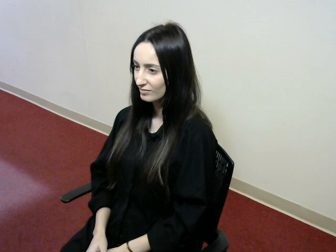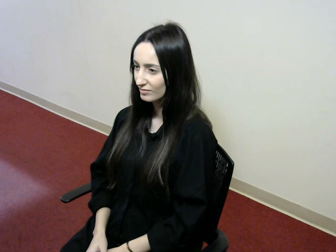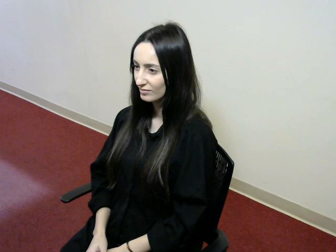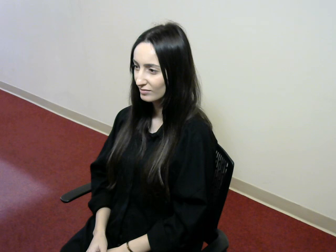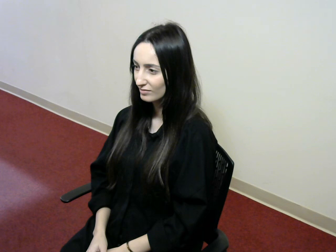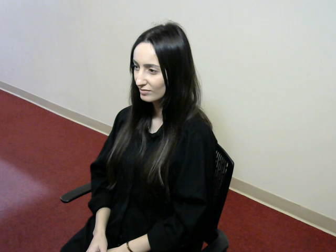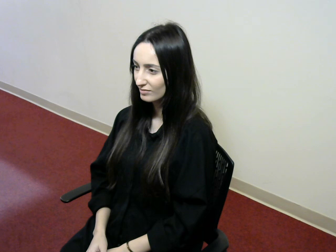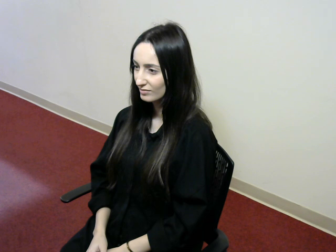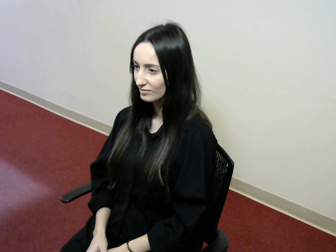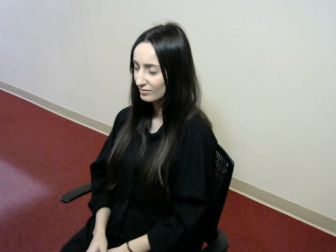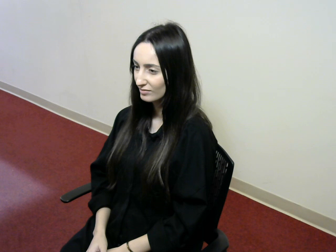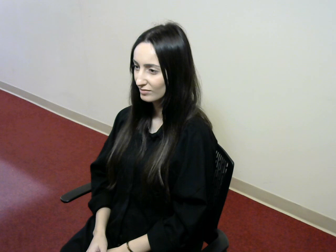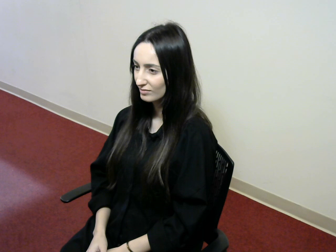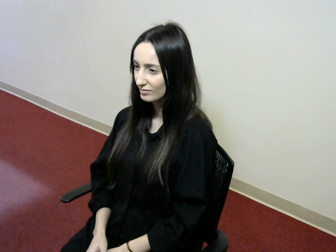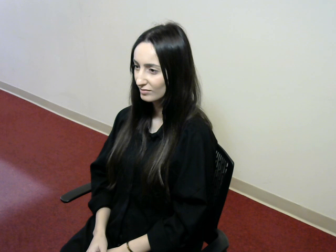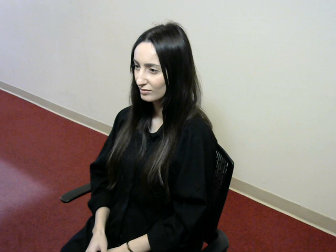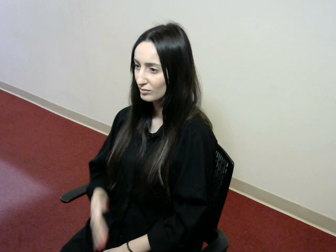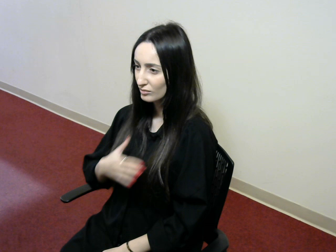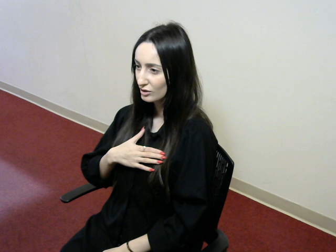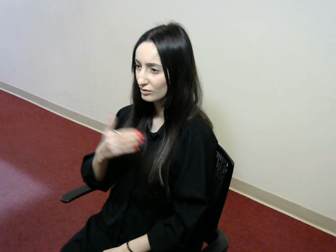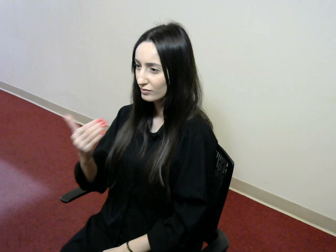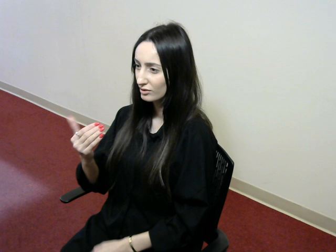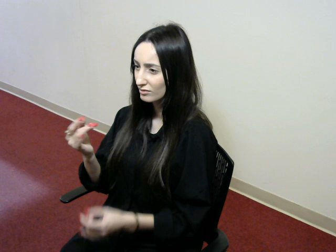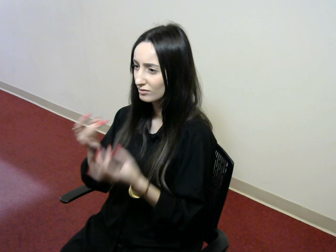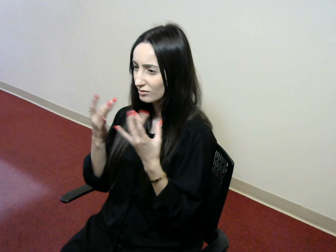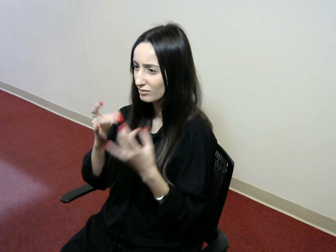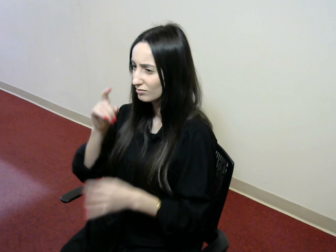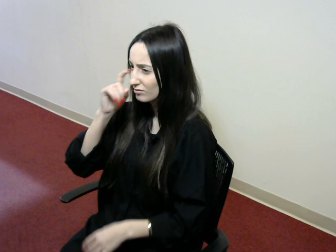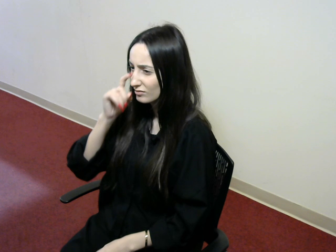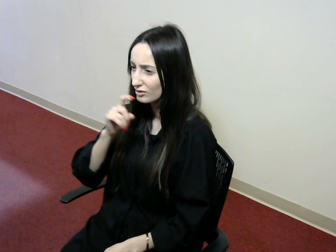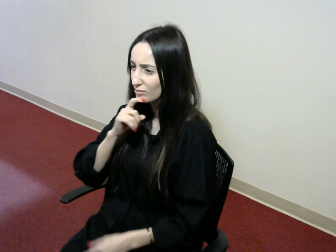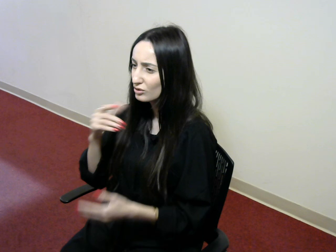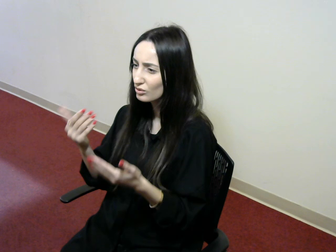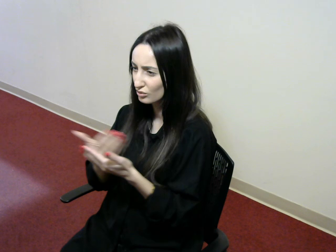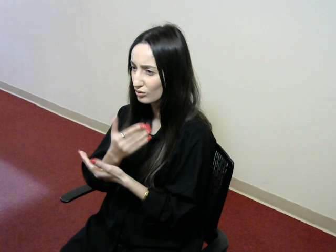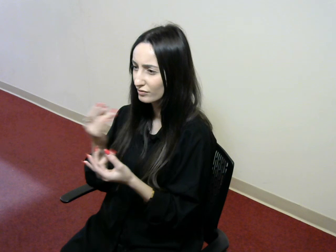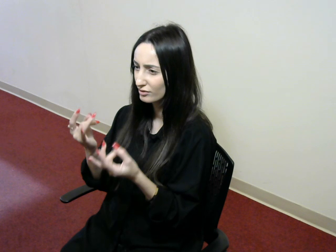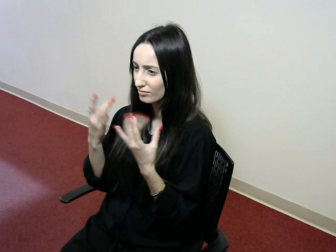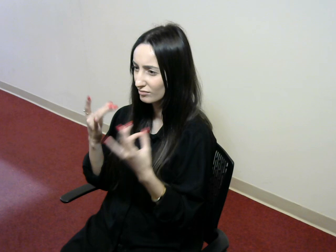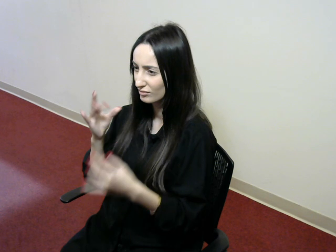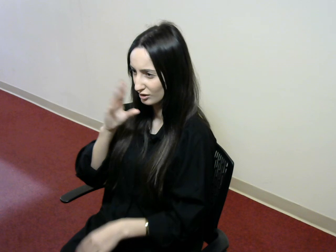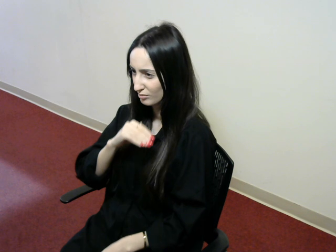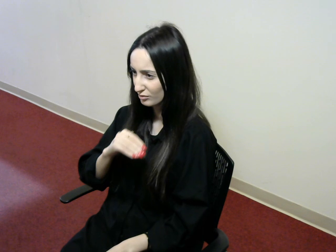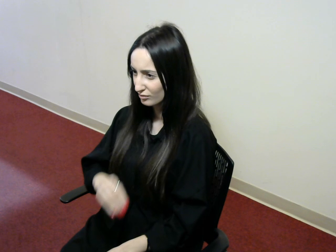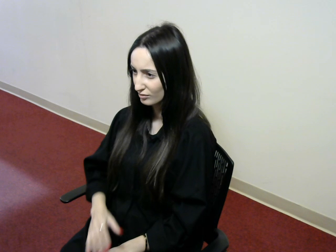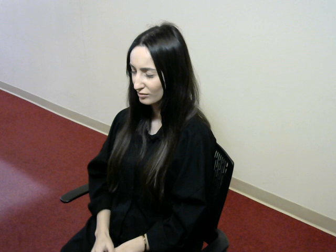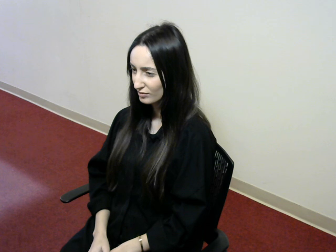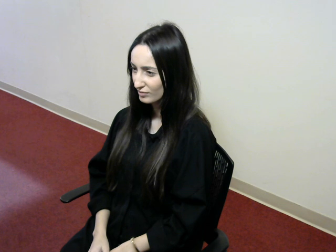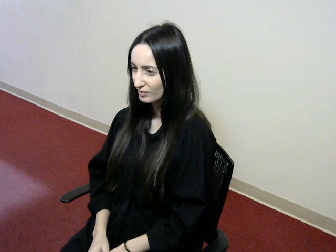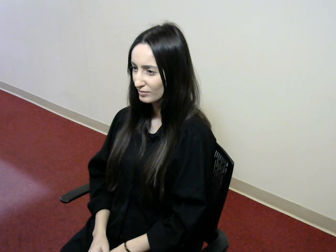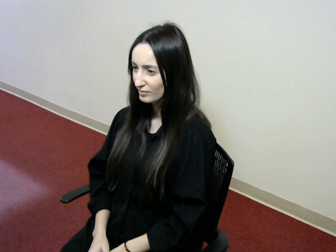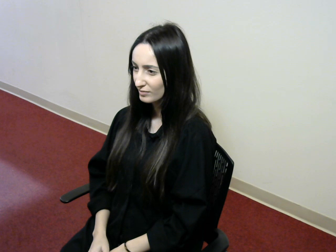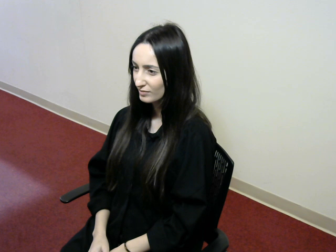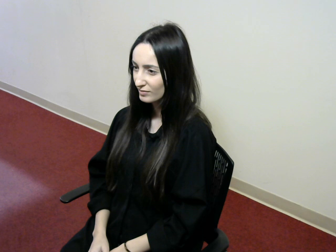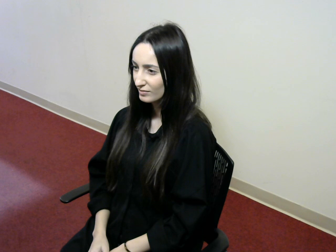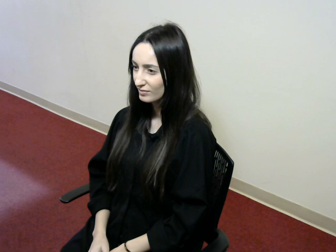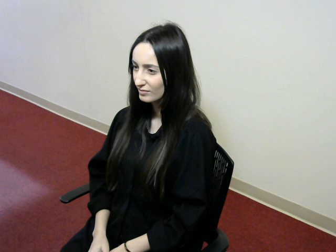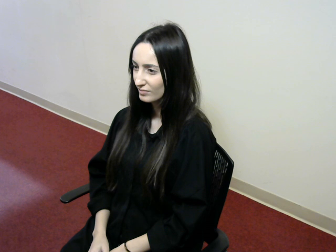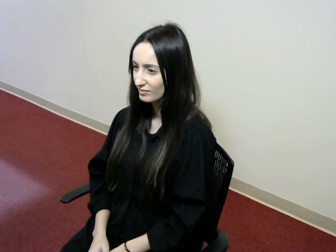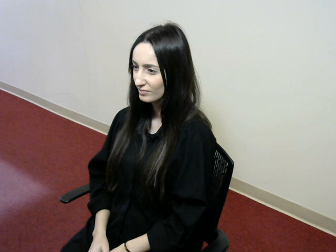Mən sizin dediklərinizi başa düşmədim, yenidən izah edə bilərsinizmi?